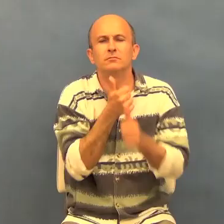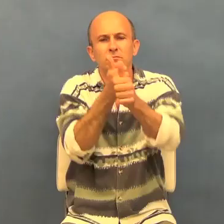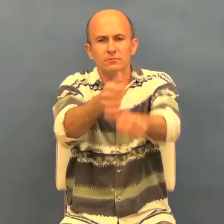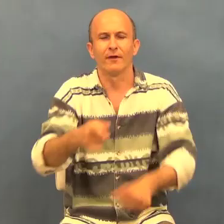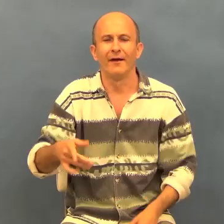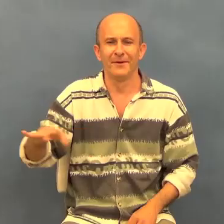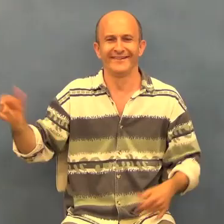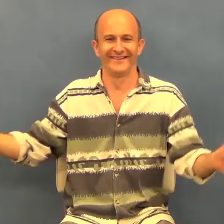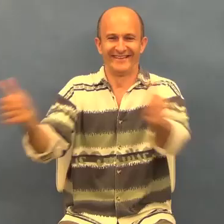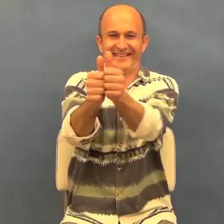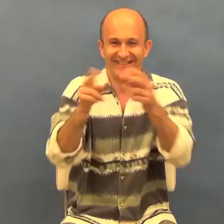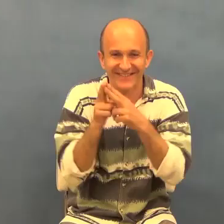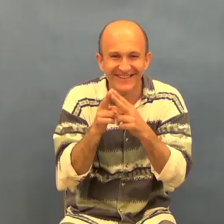A mały podchodzi do Charliego, są w zmowie.